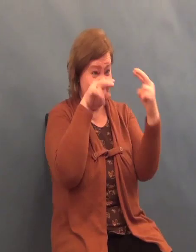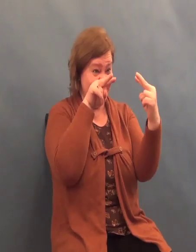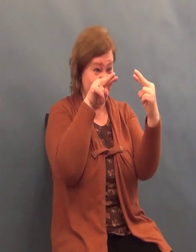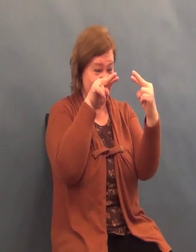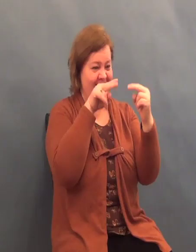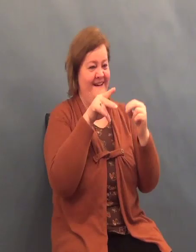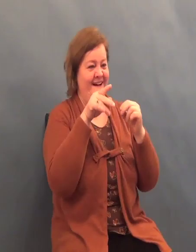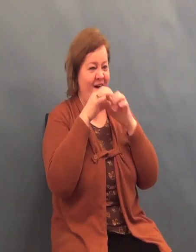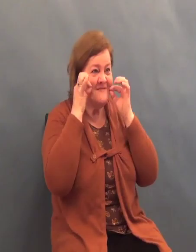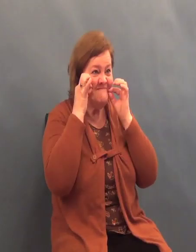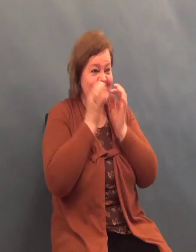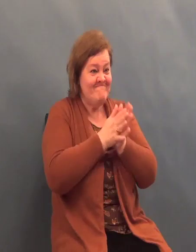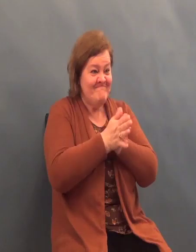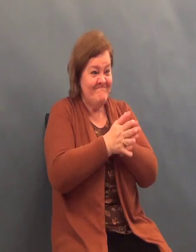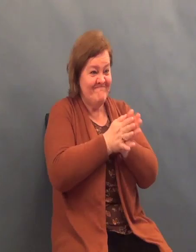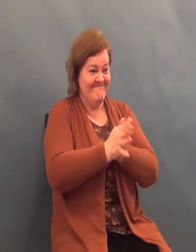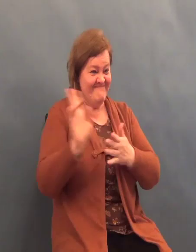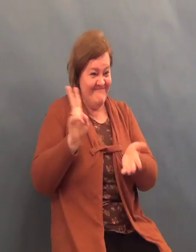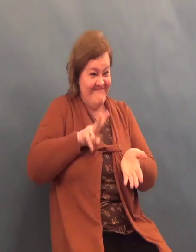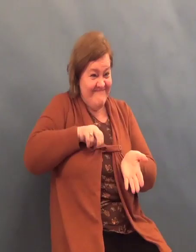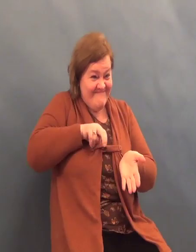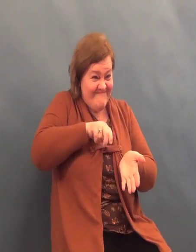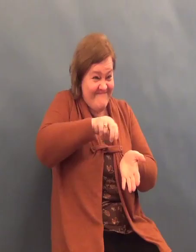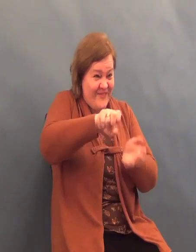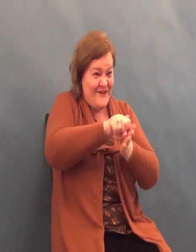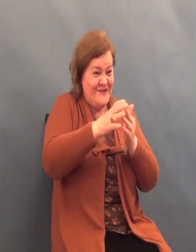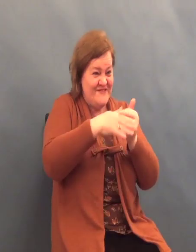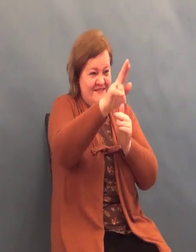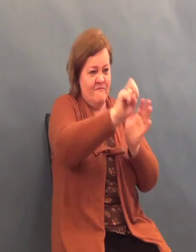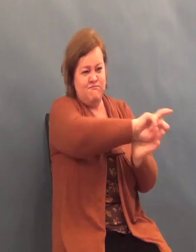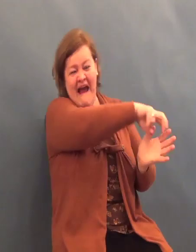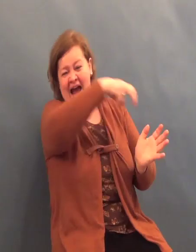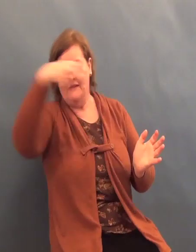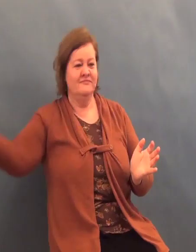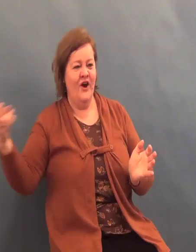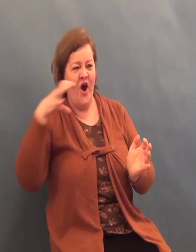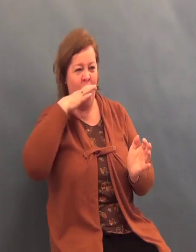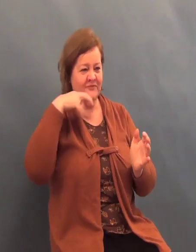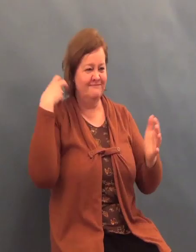Kot już się szykuje na kaczkę, idzie do drzwi, ale tam zostaje zepchnięty i wypada przez drzwi, spada na kosz.